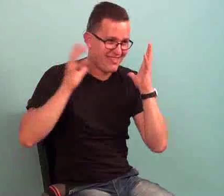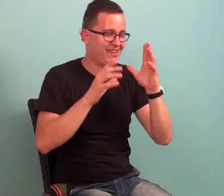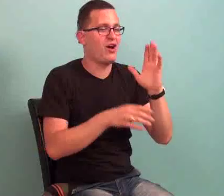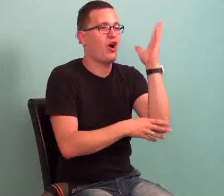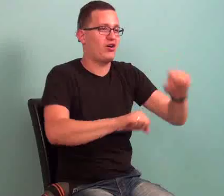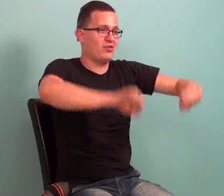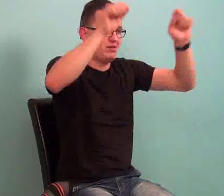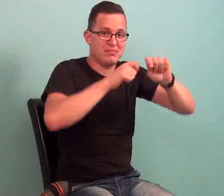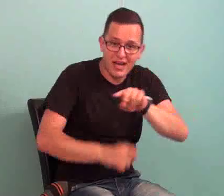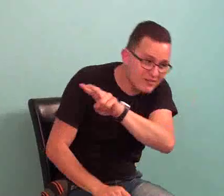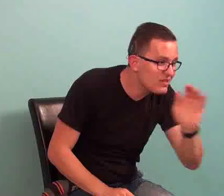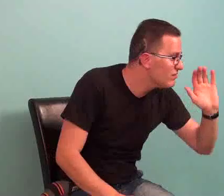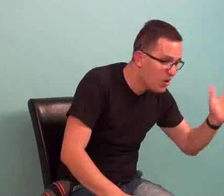Chłopiec otwiera do góry okno i rozgląda się, sprawdza, woła.